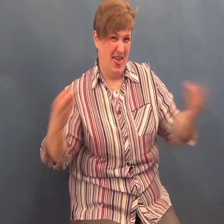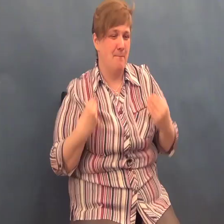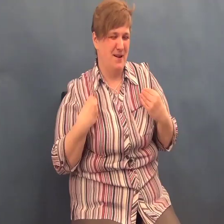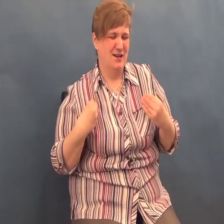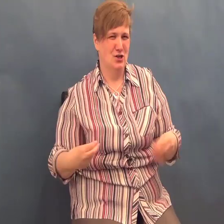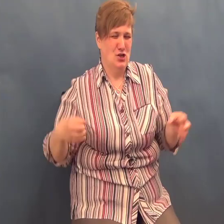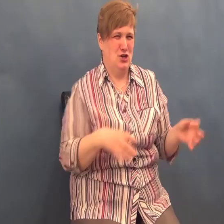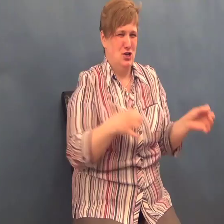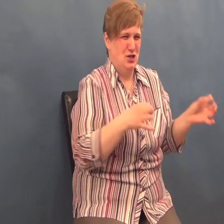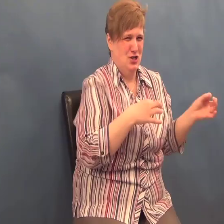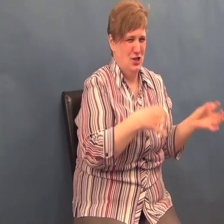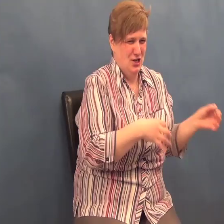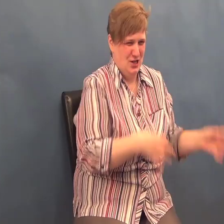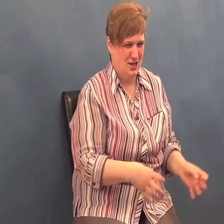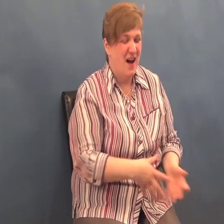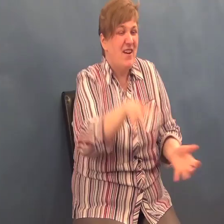Chłopiec się wystraszył i zaczął uciekać.